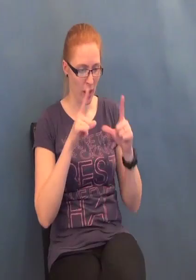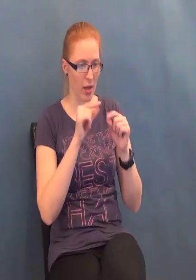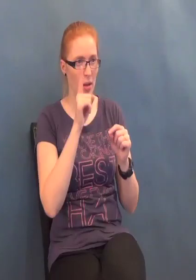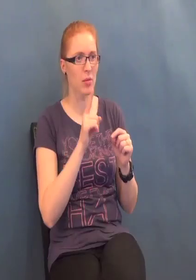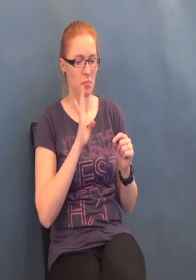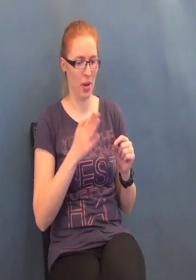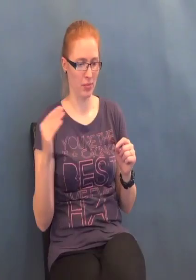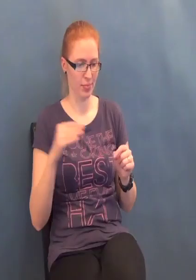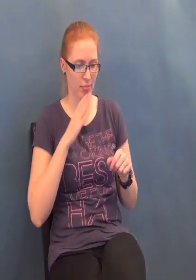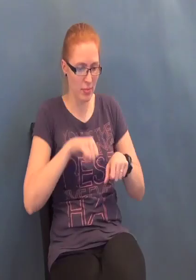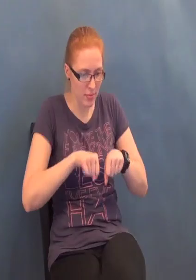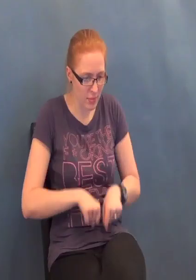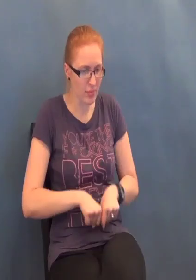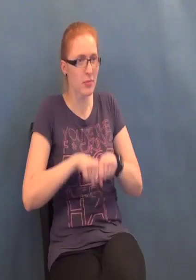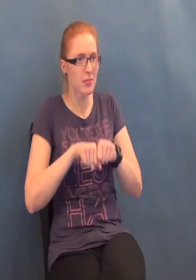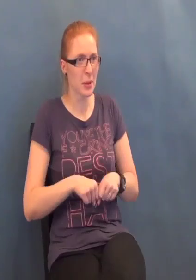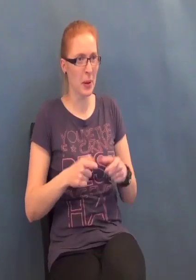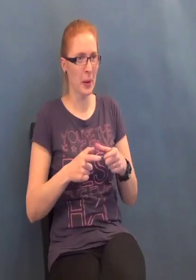Trójkąt pokazuje, że nadjeżdża drezyna.